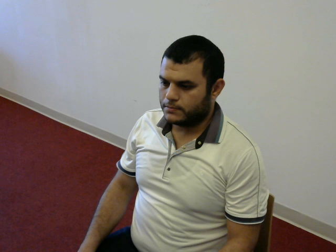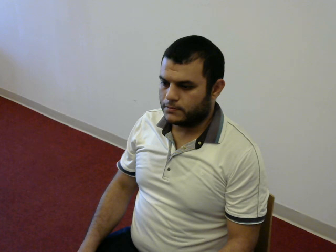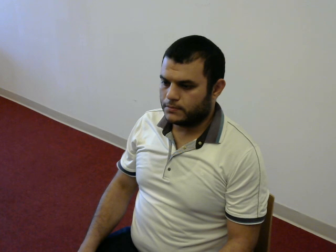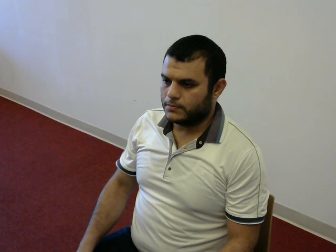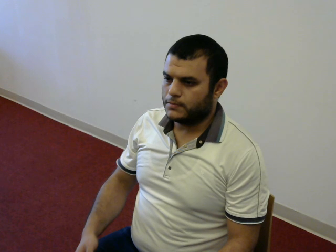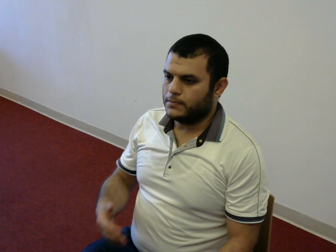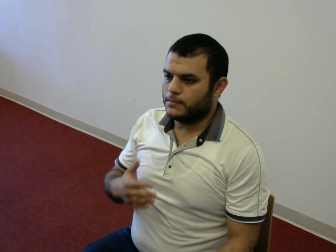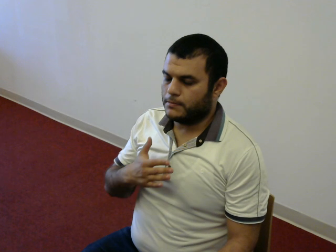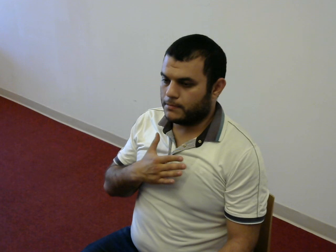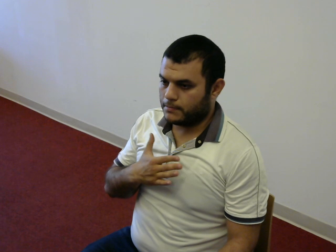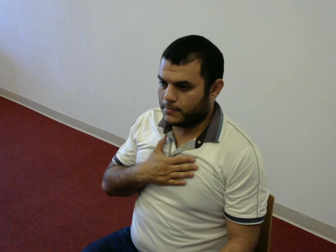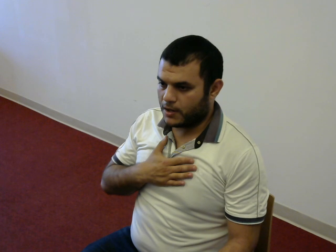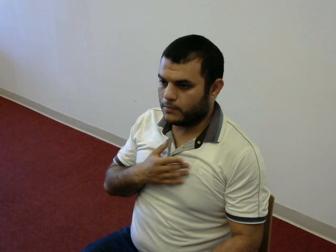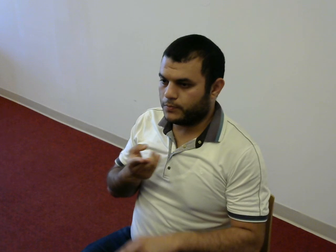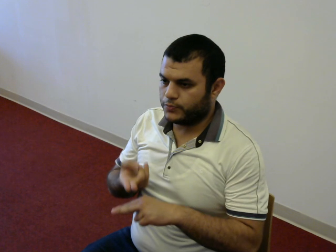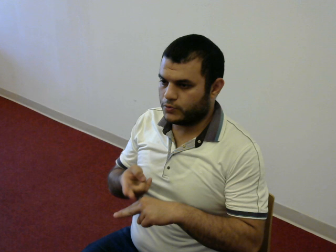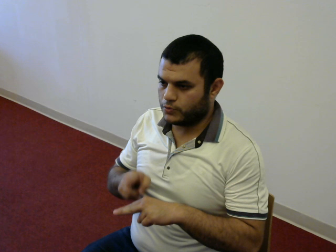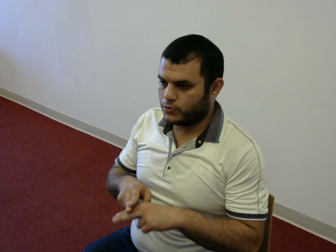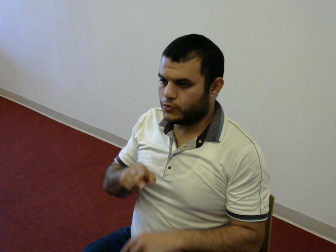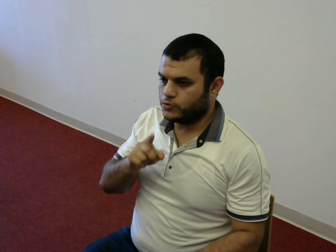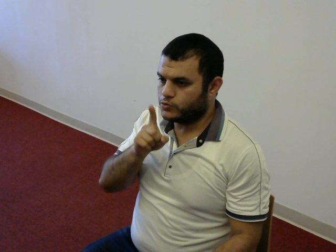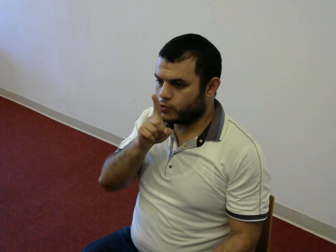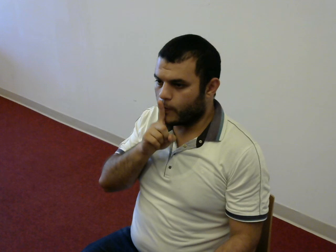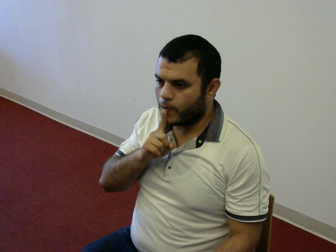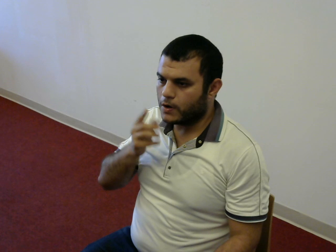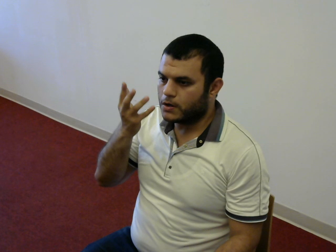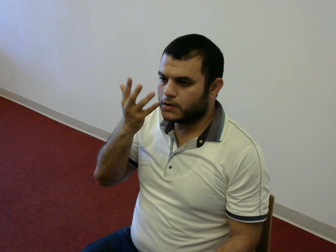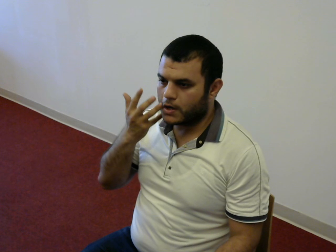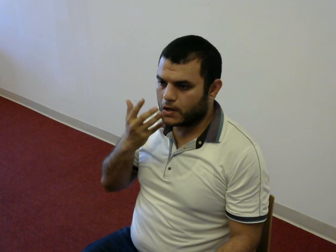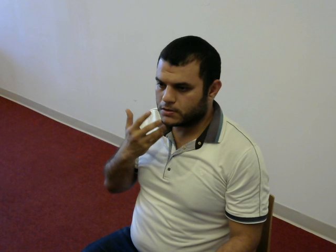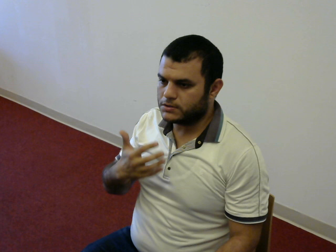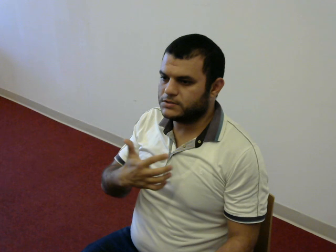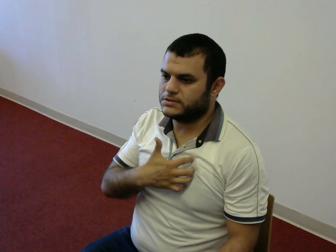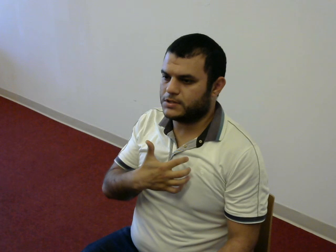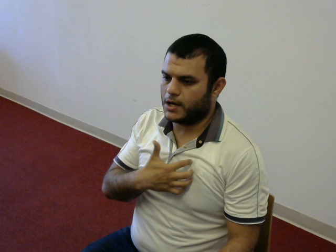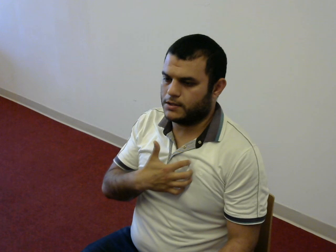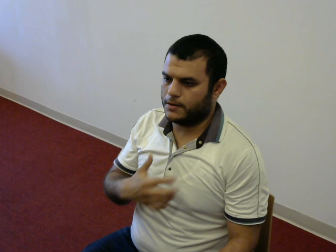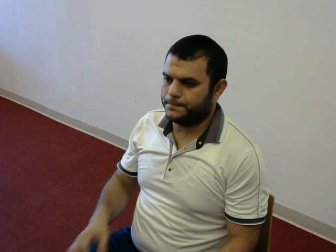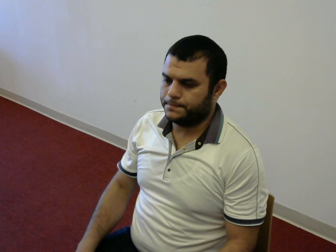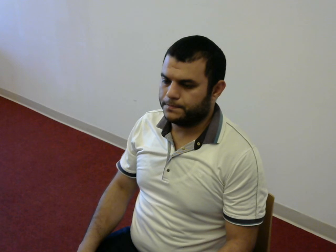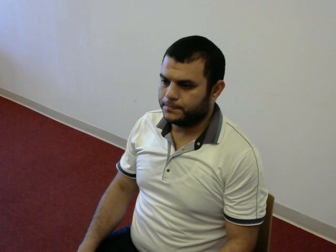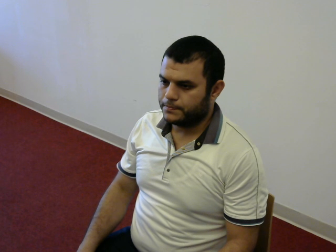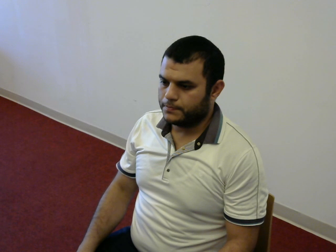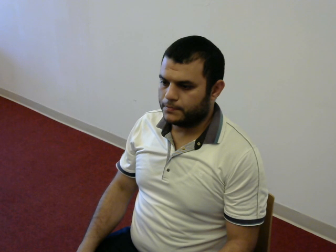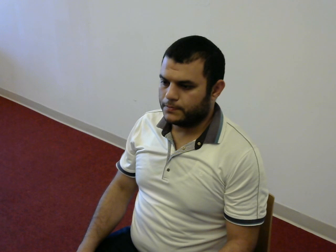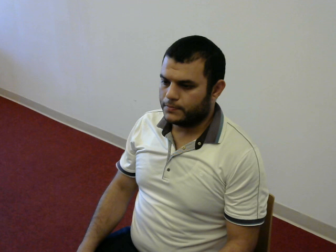Mən bunun göy rəngdə olanını istəyirəm